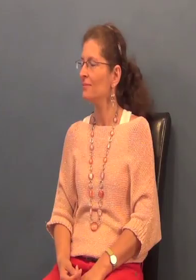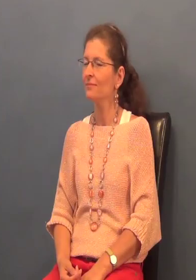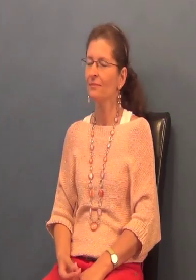Szukali...